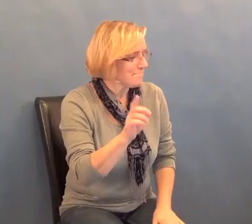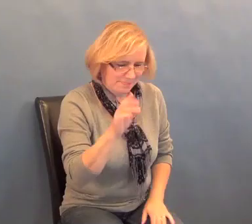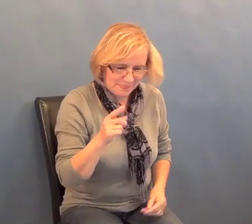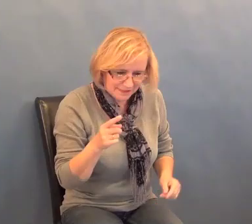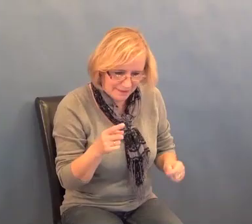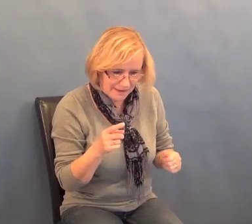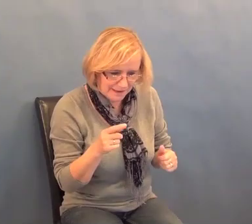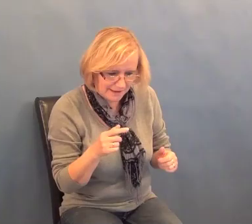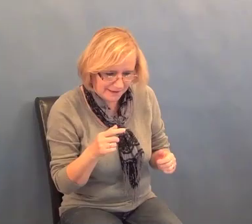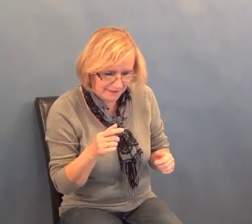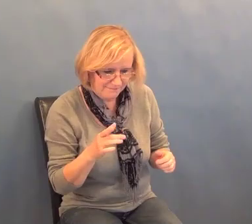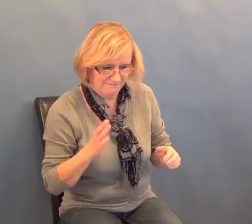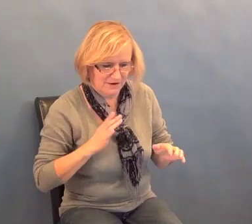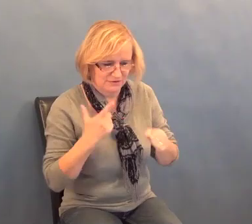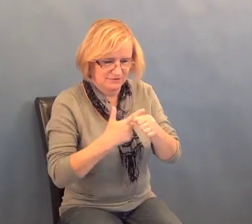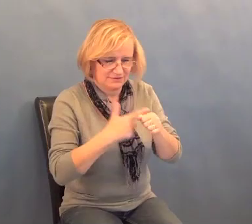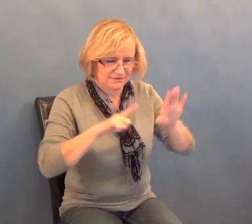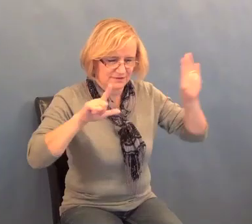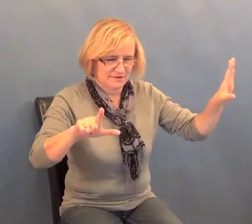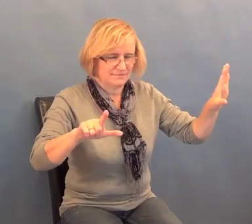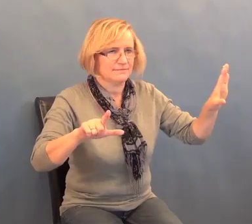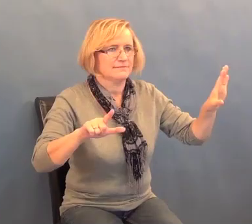Dwudziestego siódmego mam wolne.